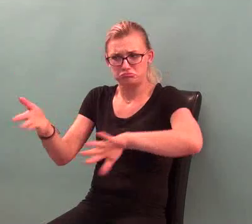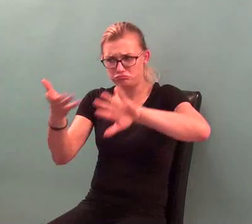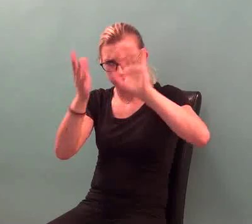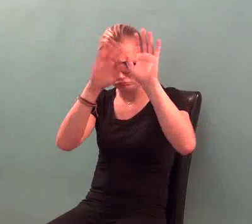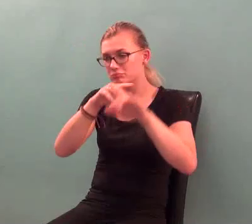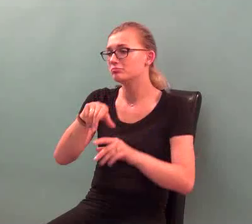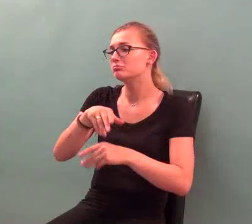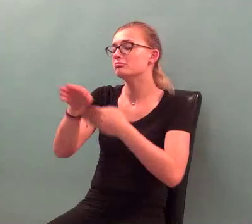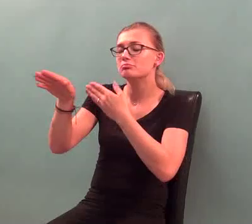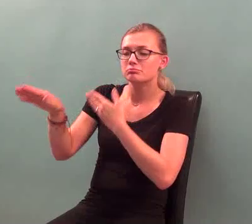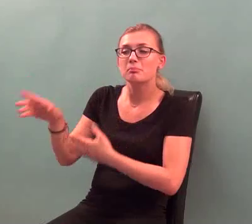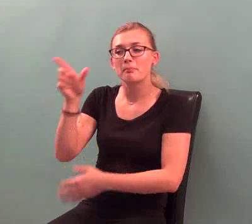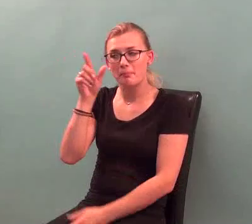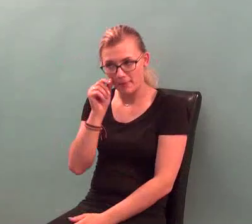Kładzie się spać.